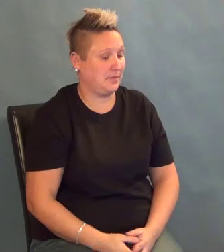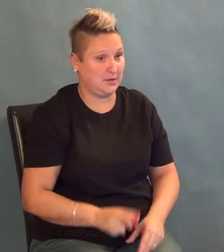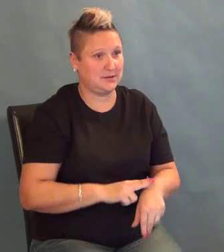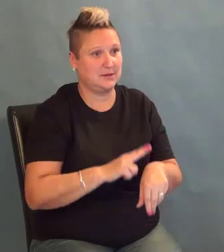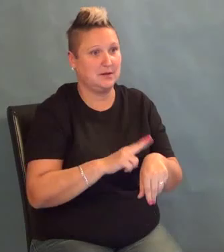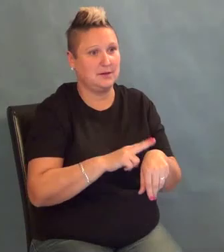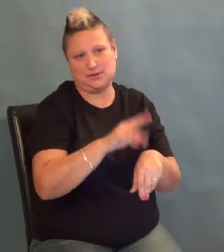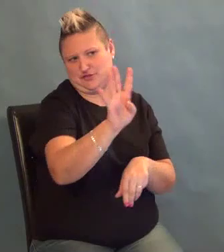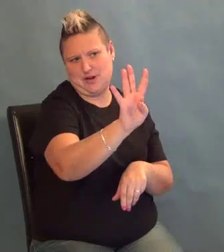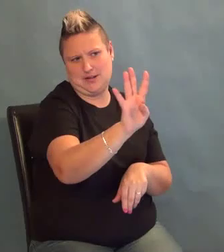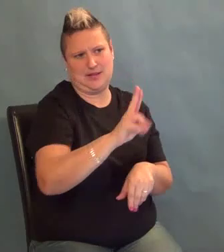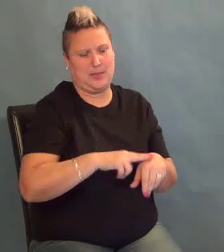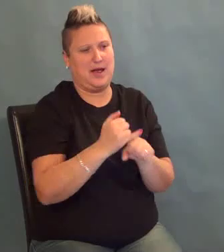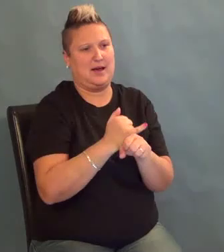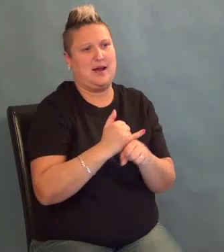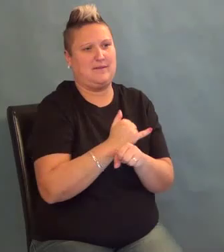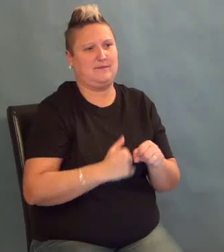Godzina czwarta, na kawę.